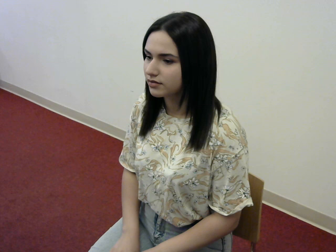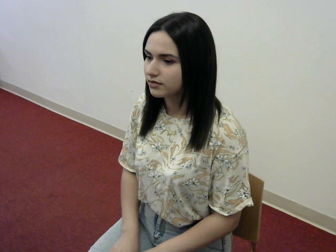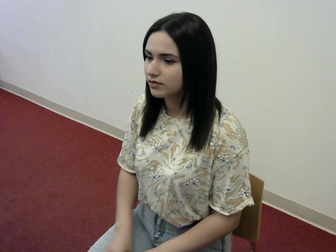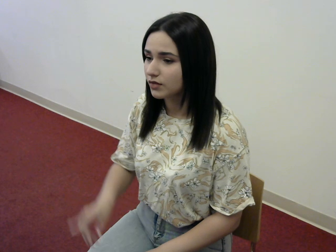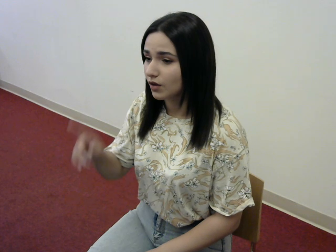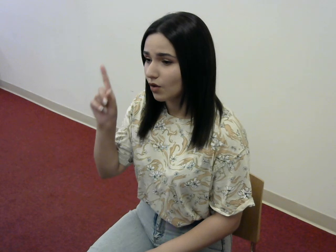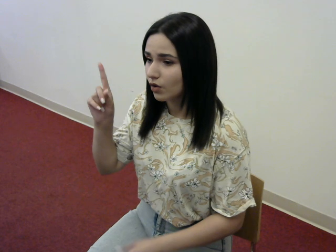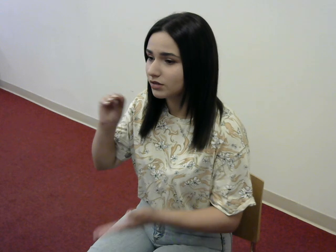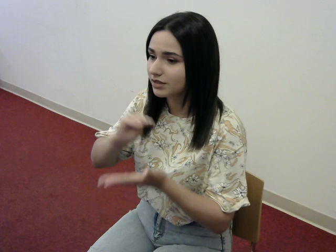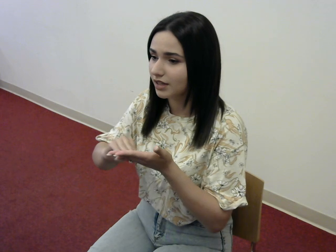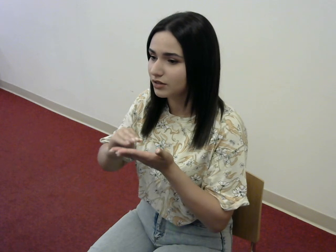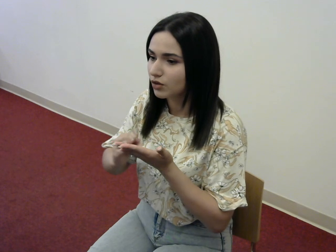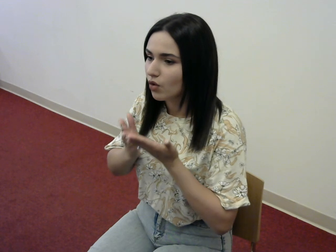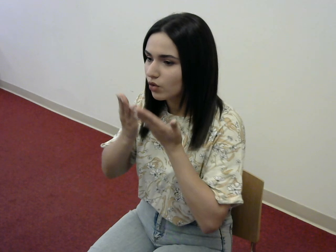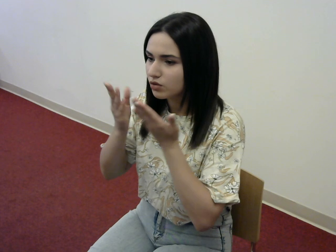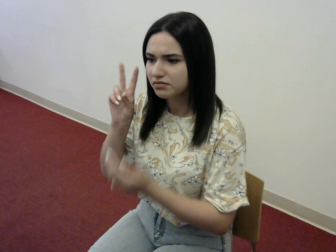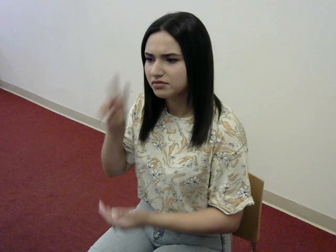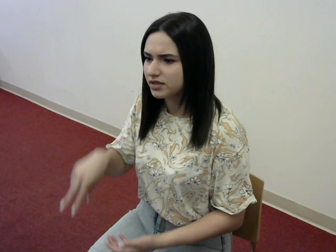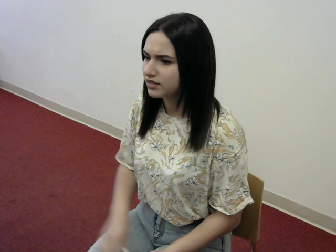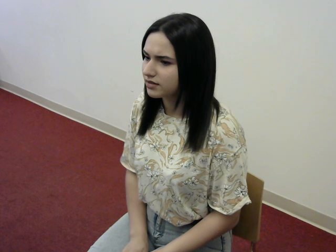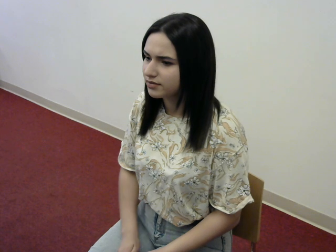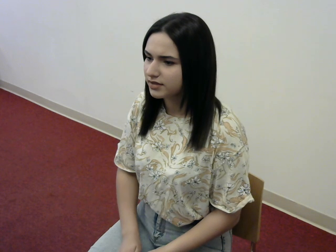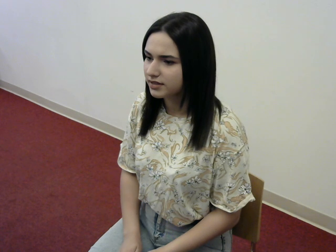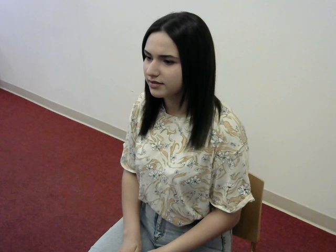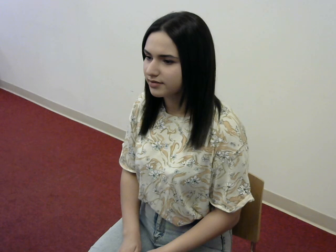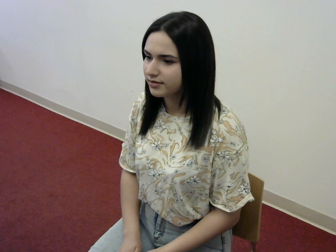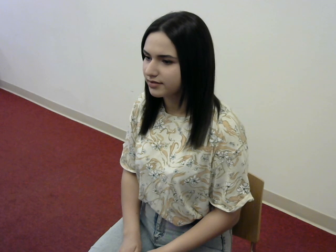O yazıb-oxuya bilmir